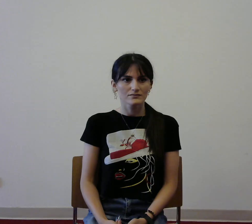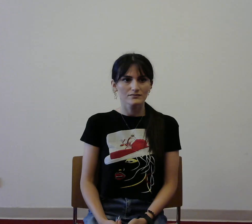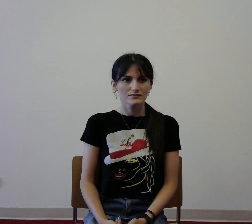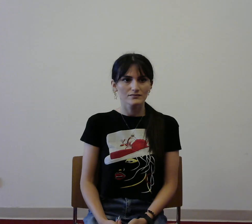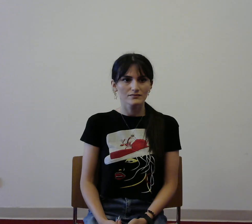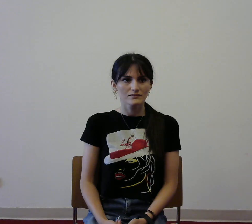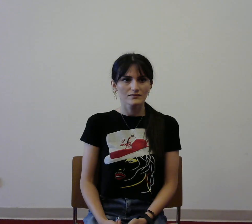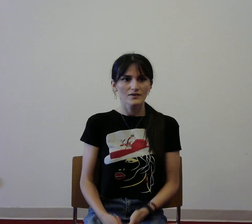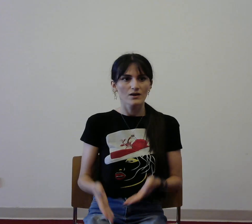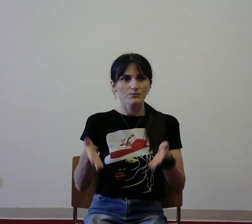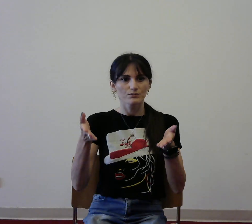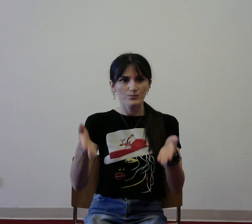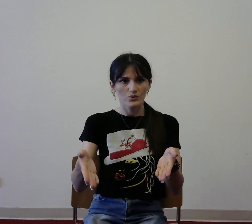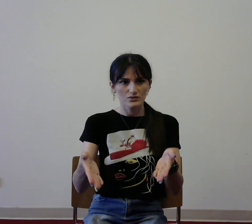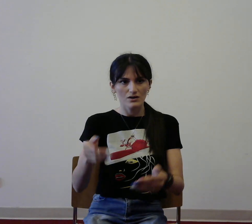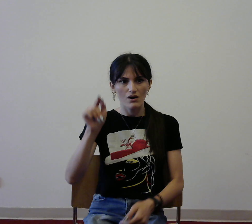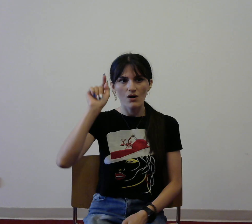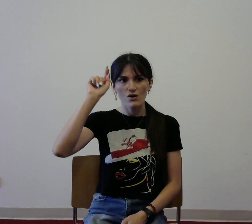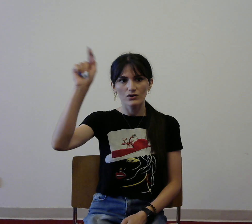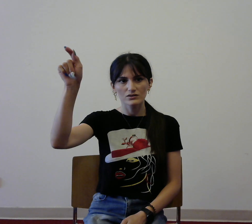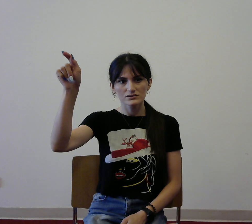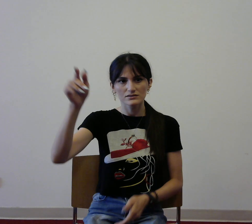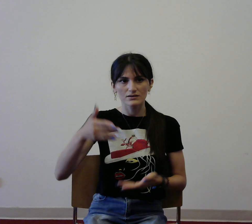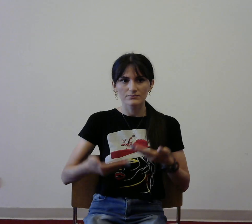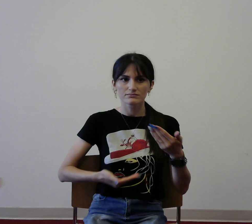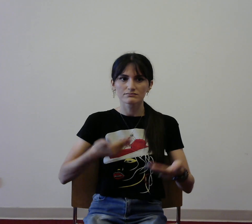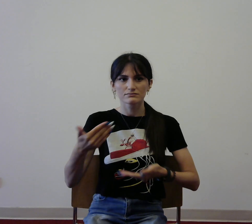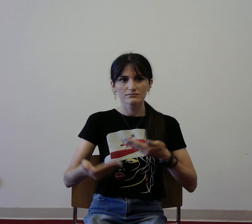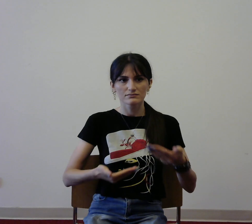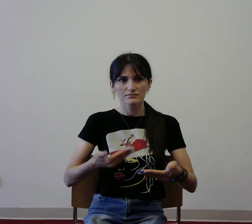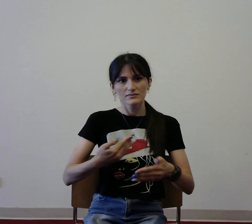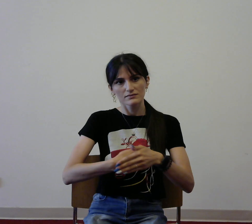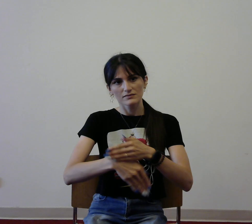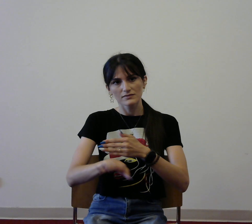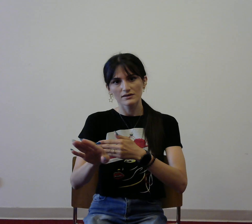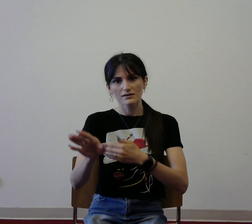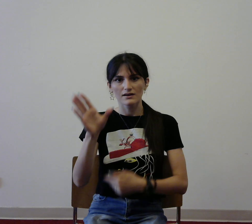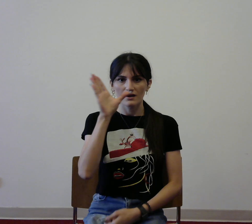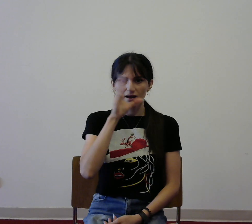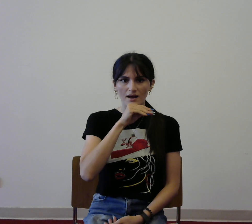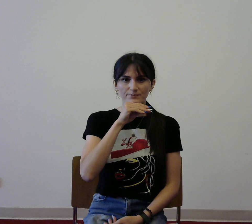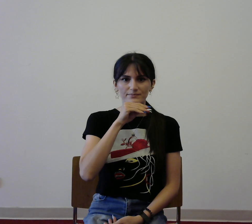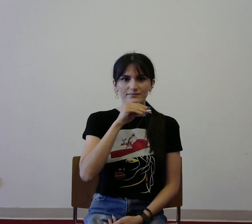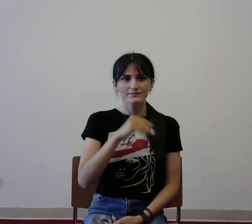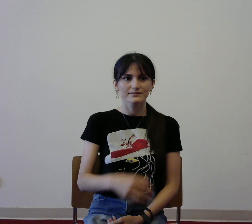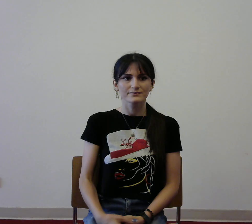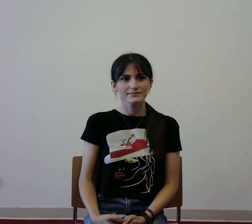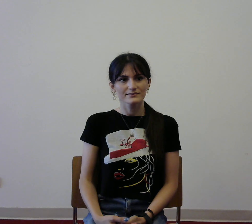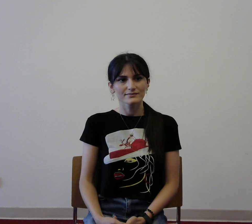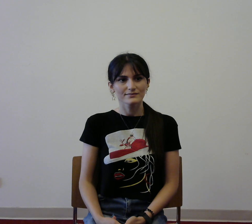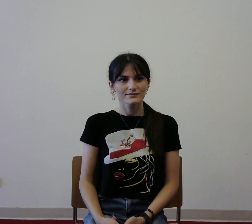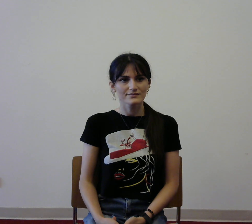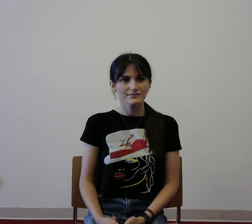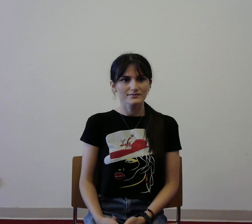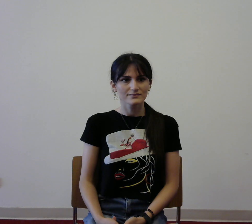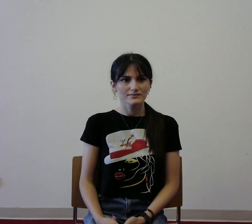Burdan ora piyada gedə bilərəmmi?